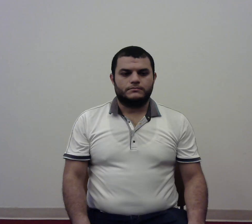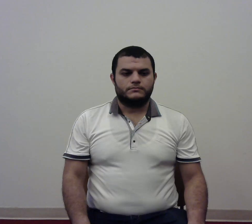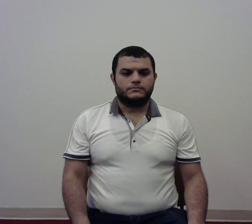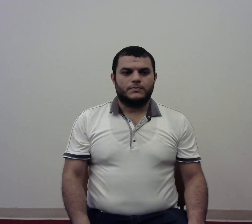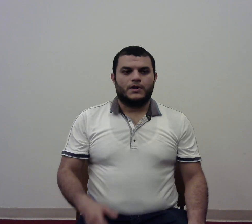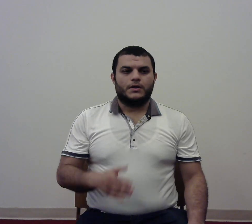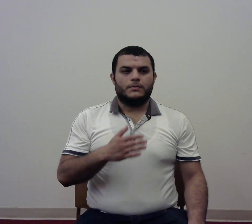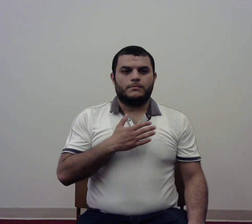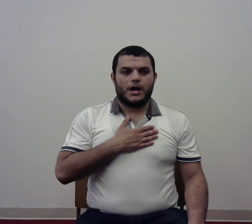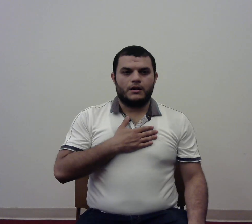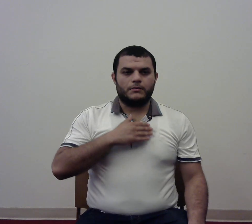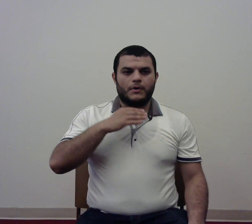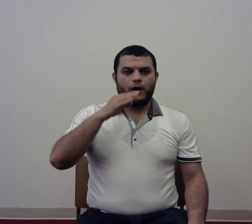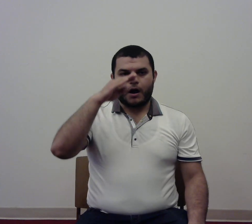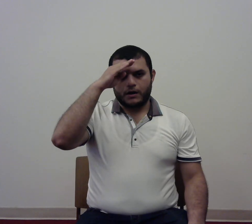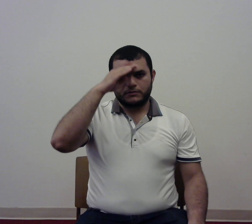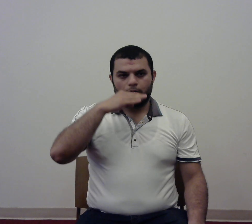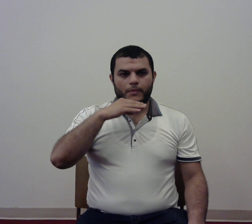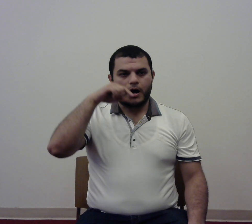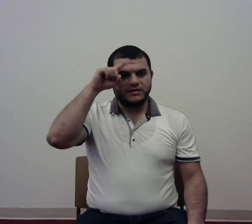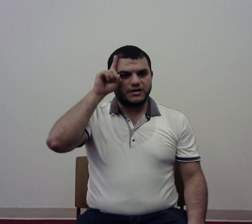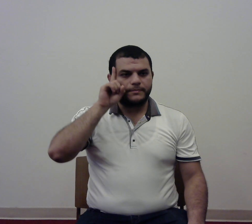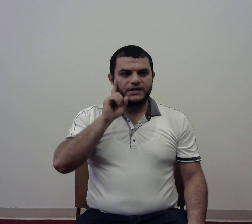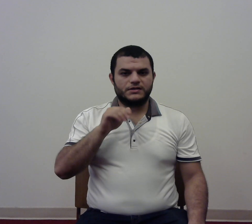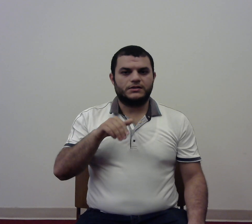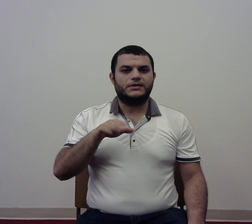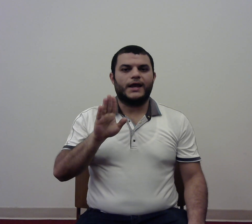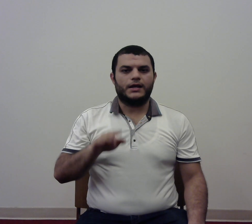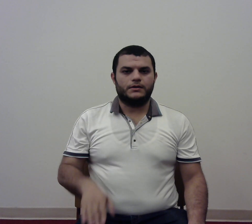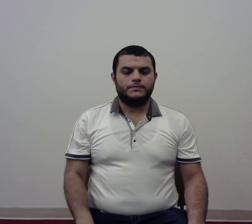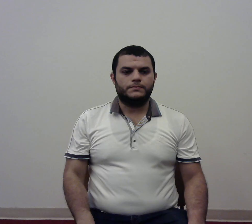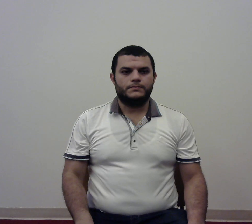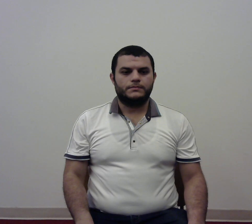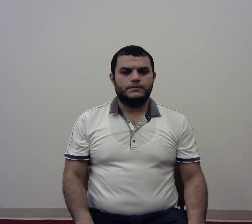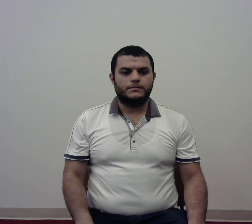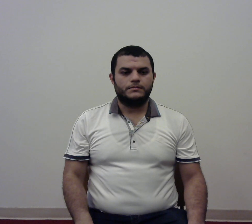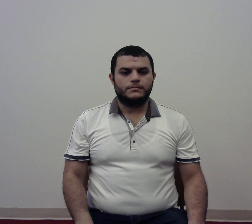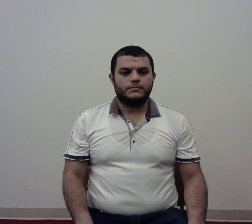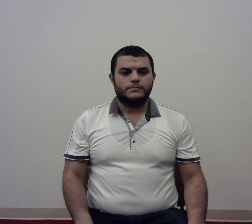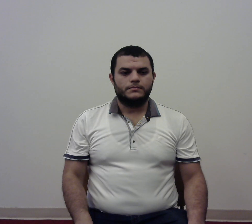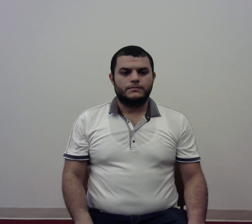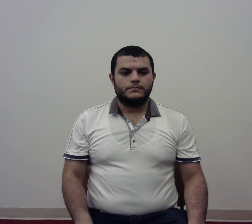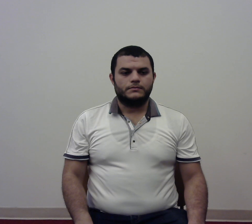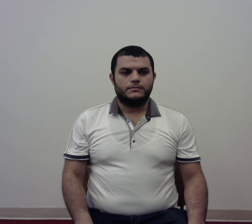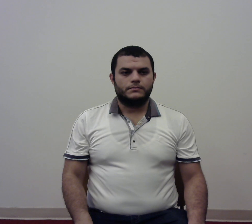Mənim atam azərbaycanlı deyil